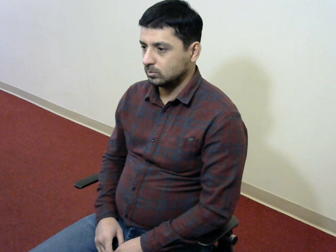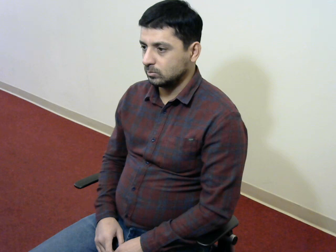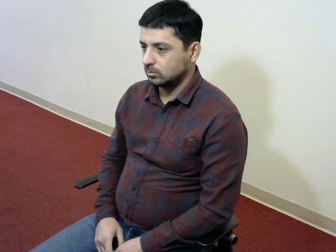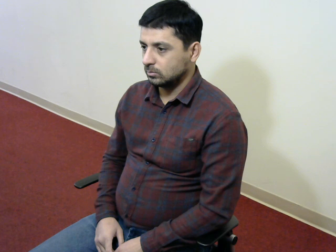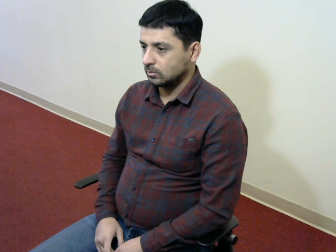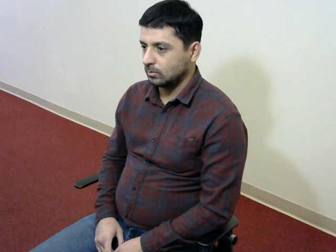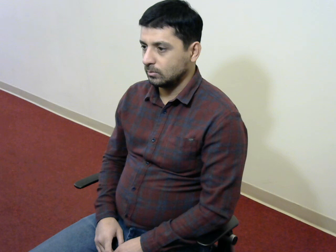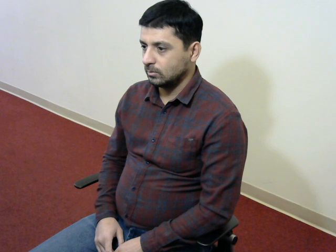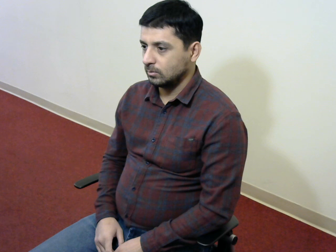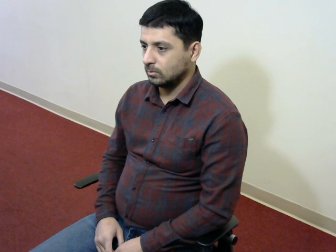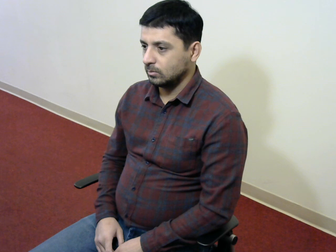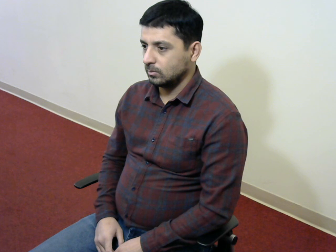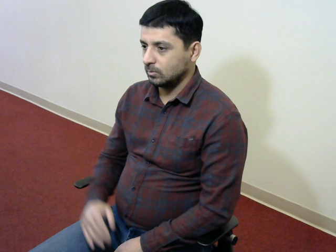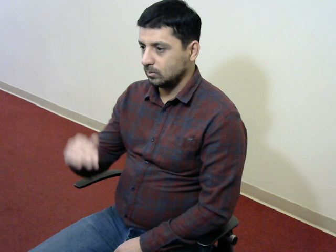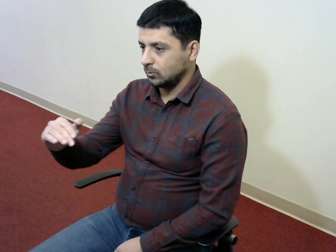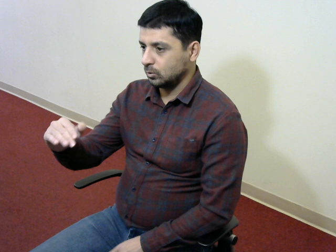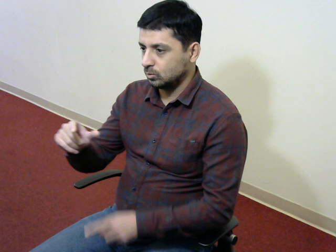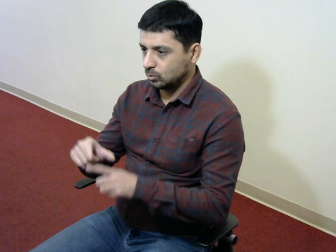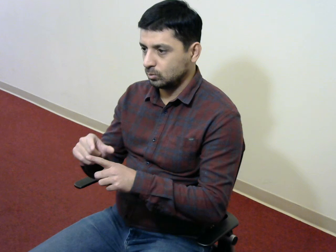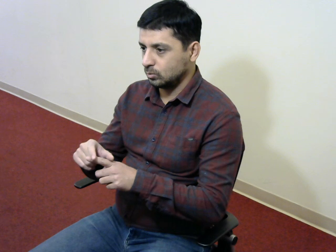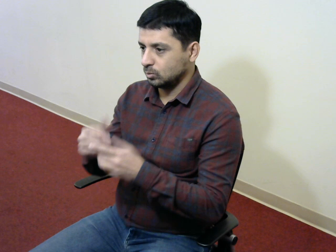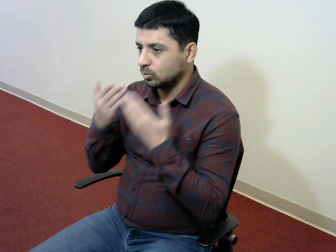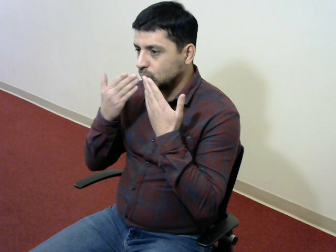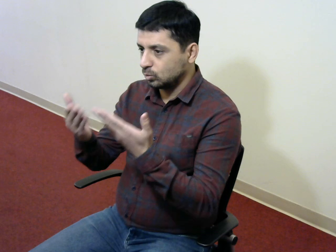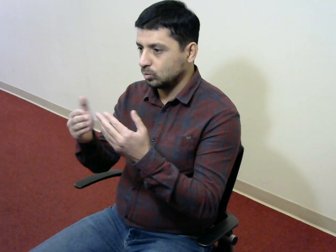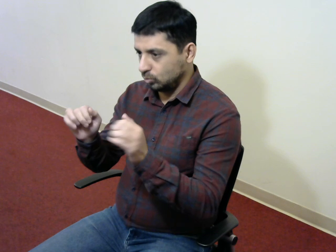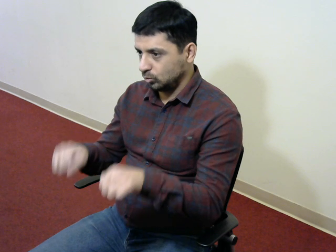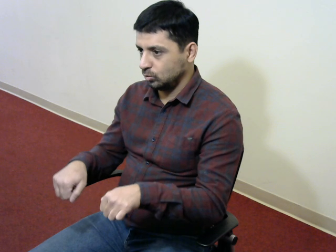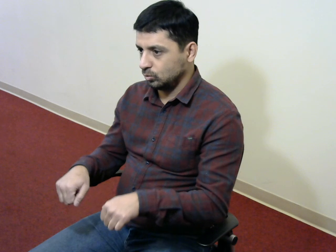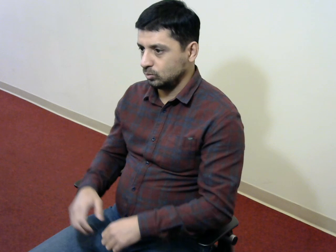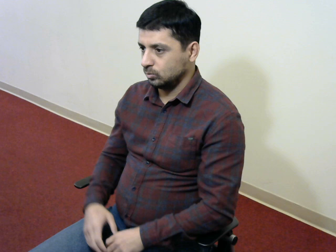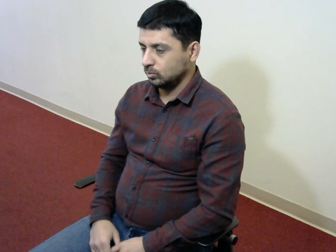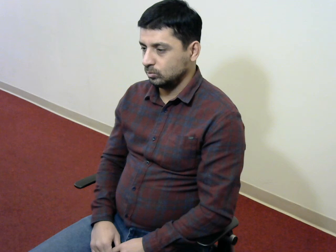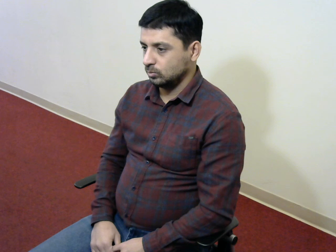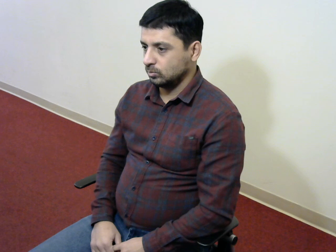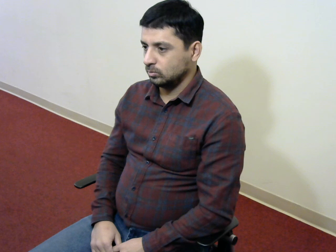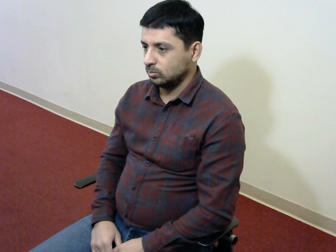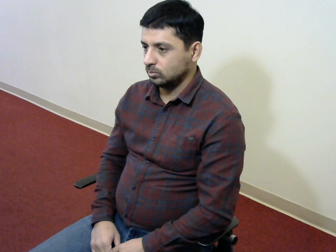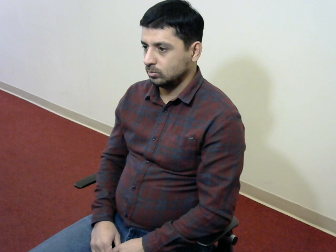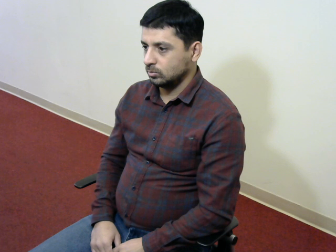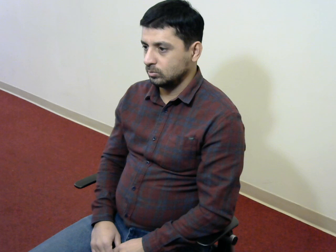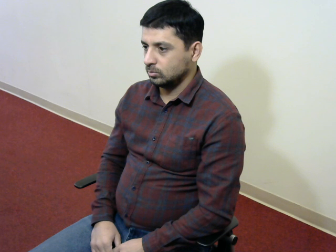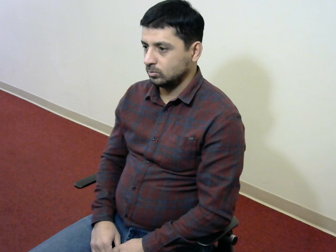Sizdən söz soruşmaq olar?